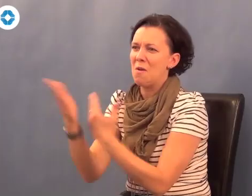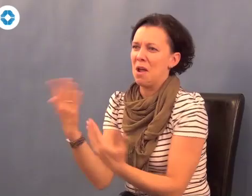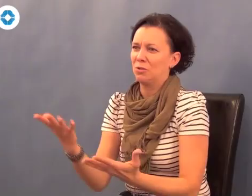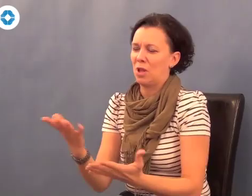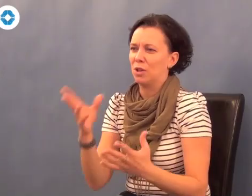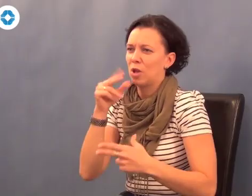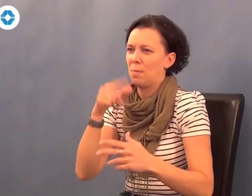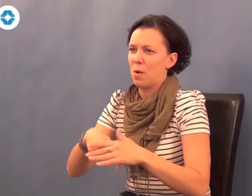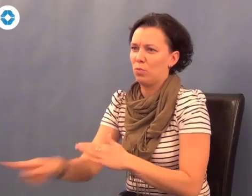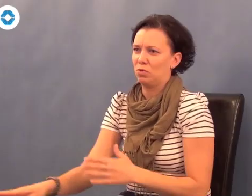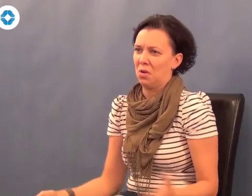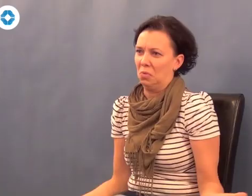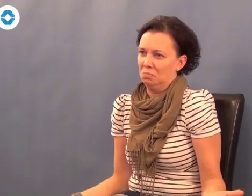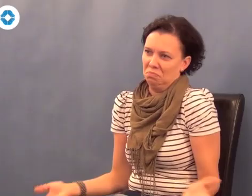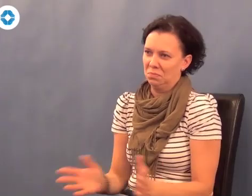Gdzie żaba uciekła?